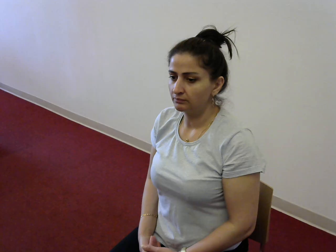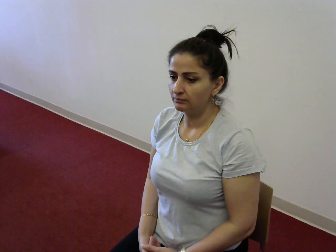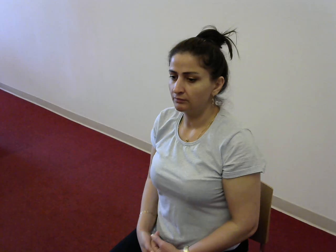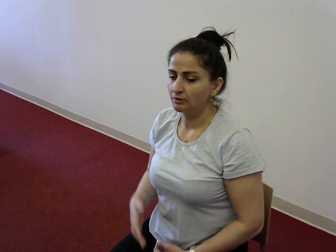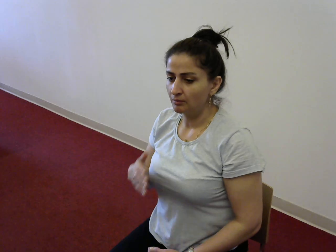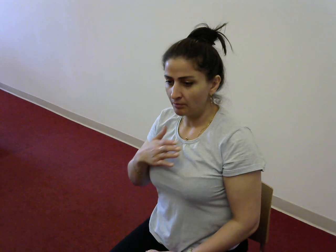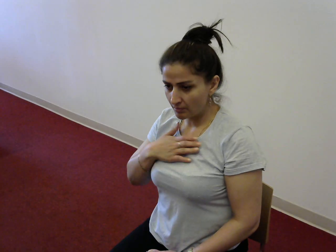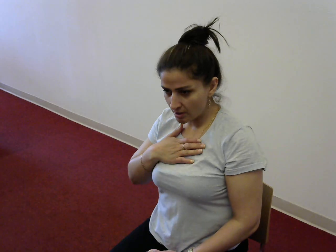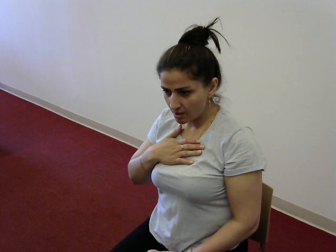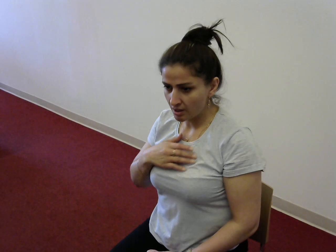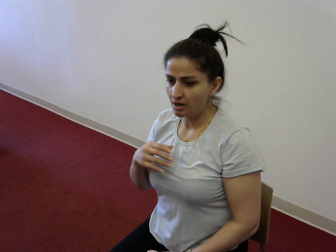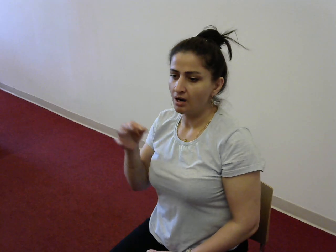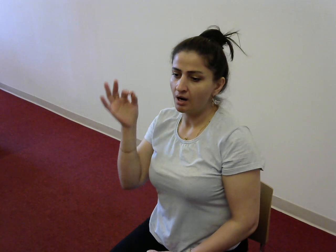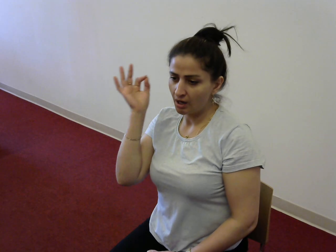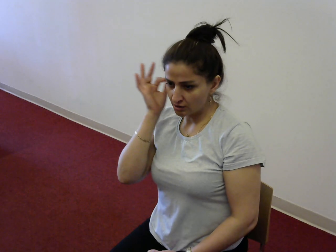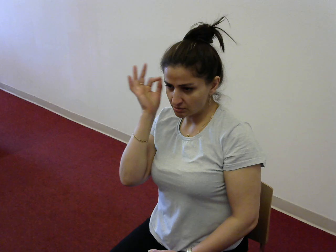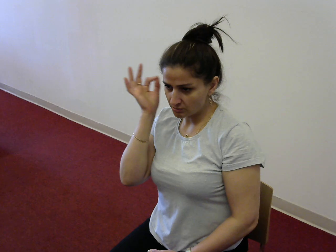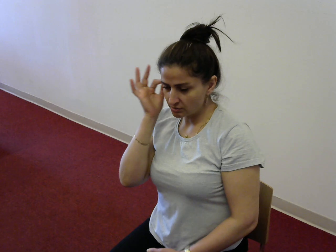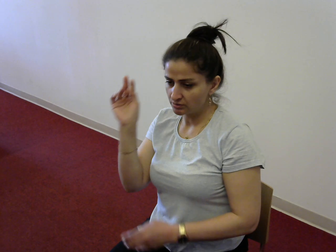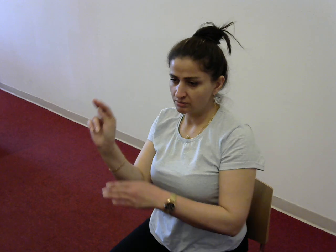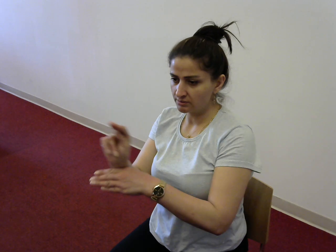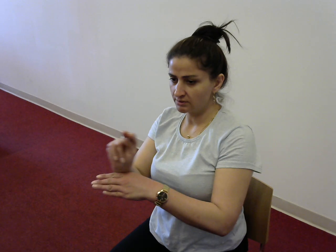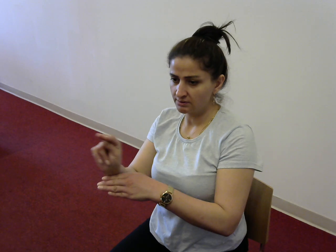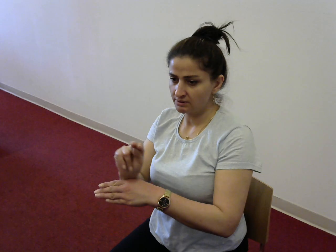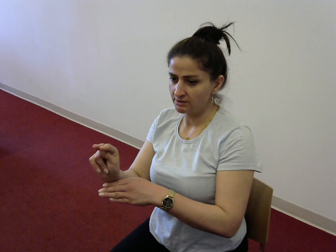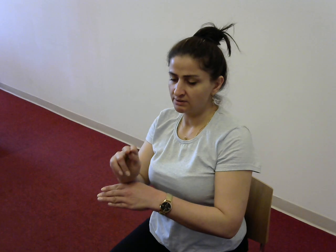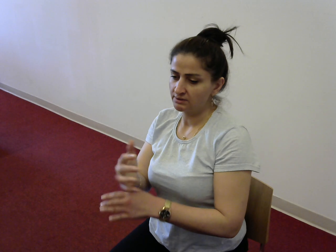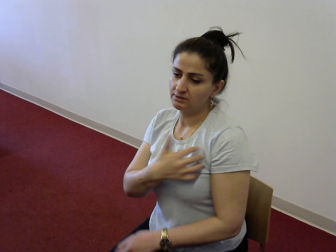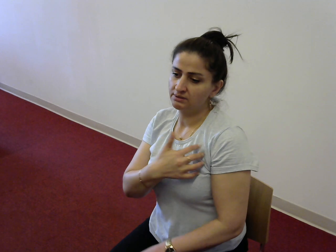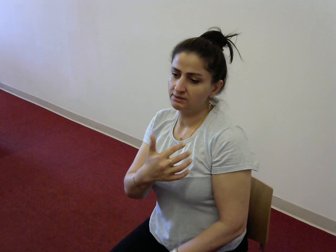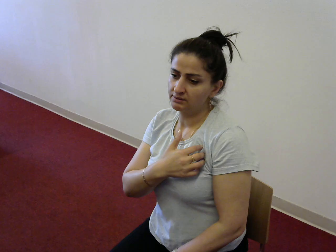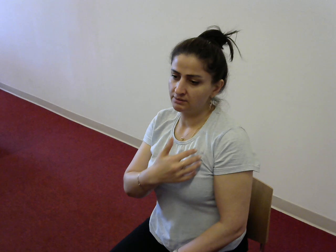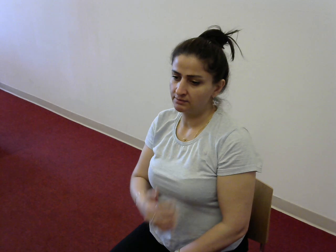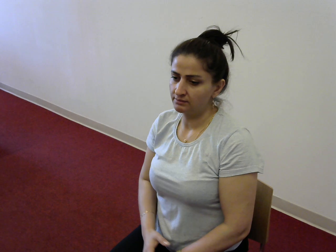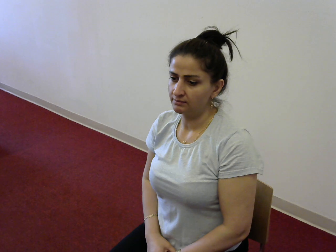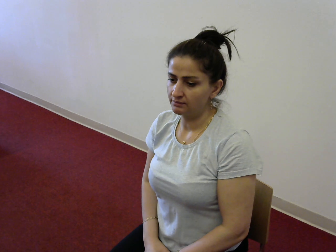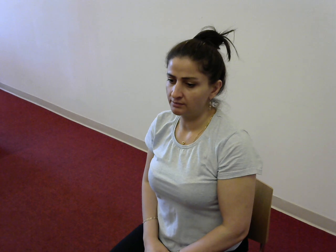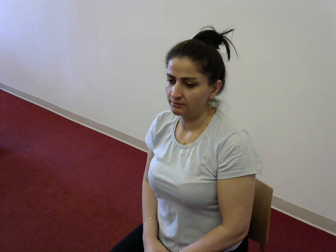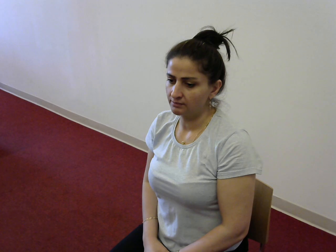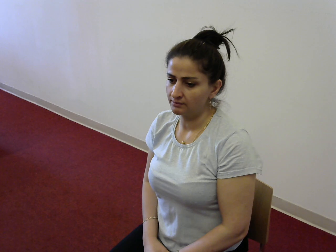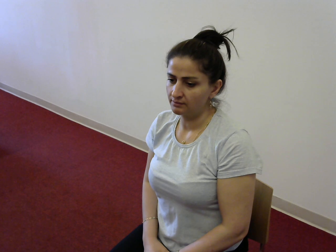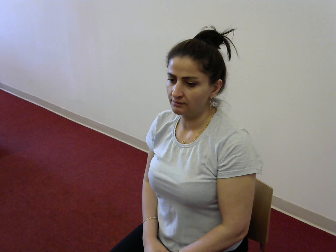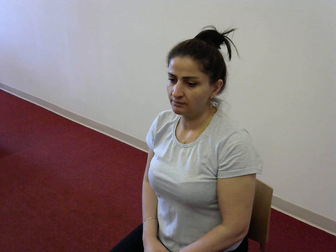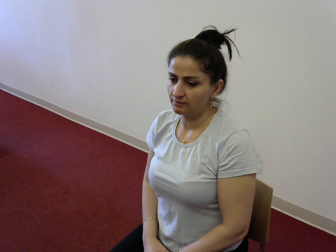Mən həkim müayinəsindən keçmək istəyirəm